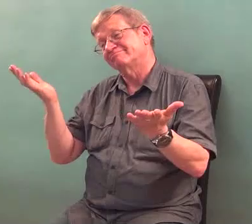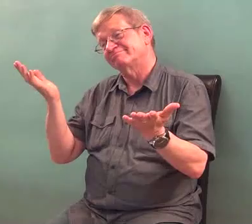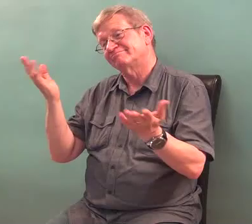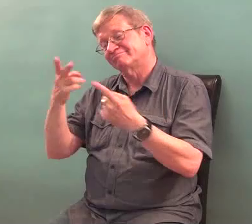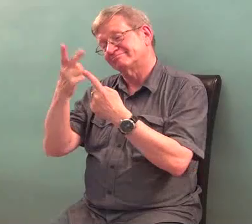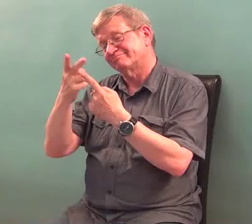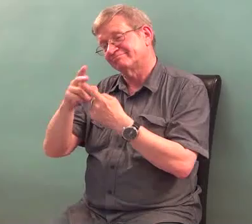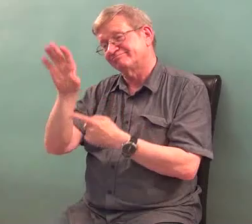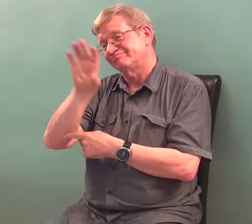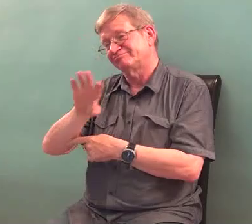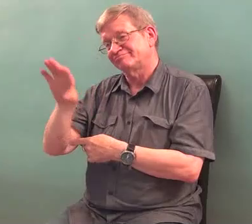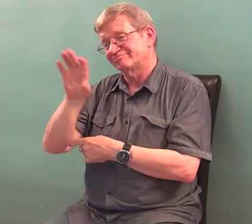Oglądam telewizję.